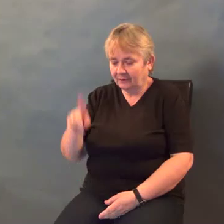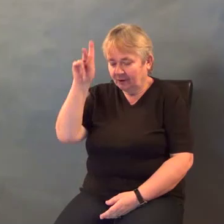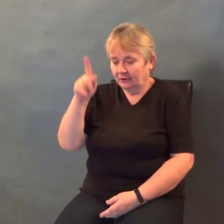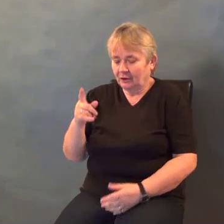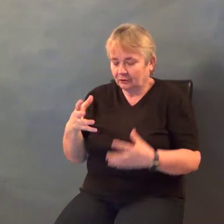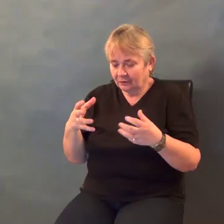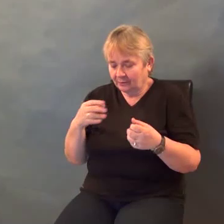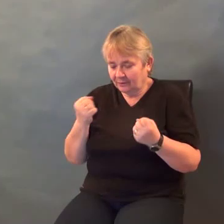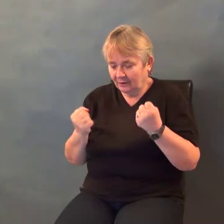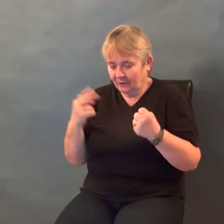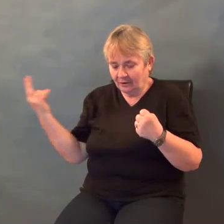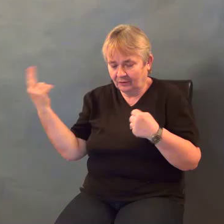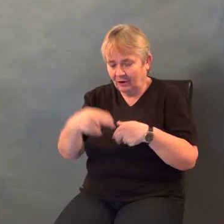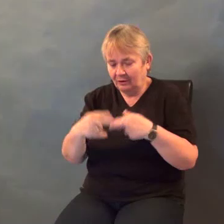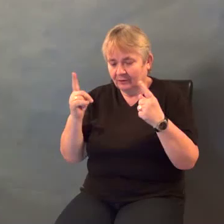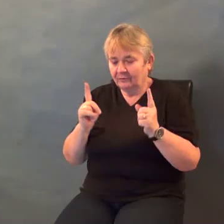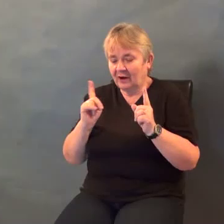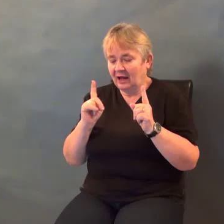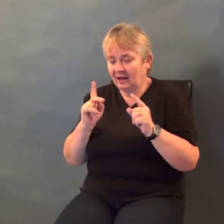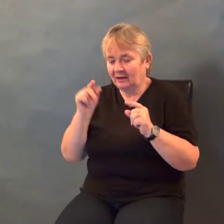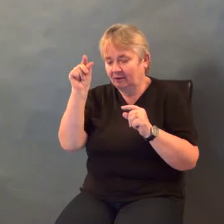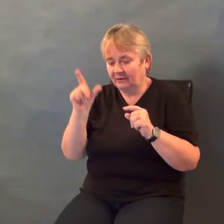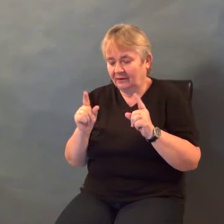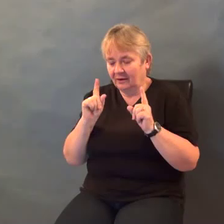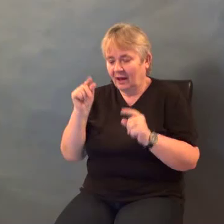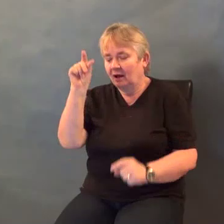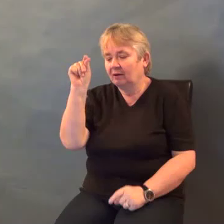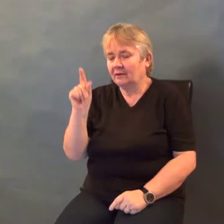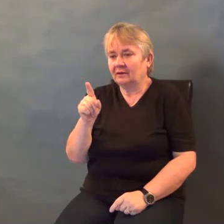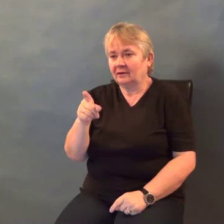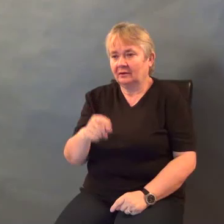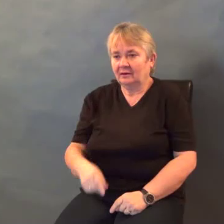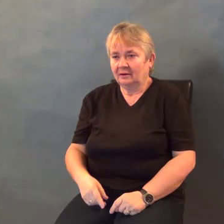Trzeba uważać na nadjeżdżający pociąg, jest znak z wykrzyknikiem.